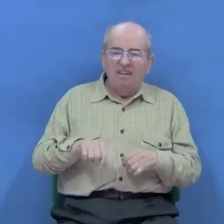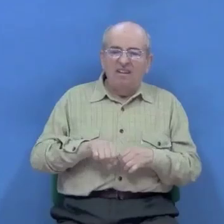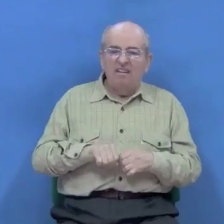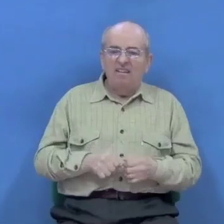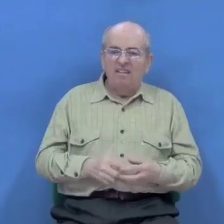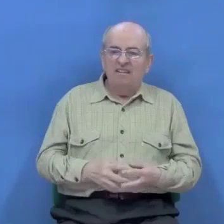Zlikwidować.